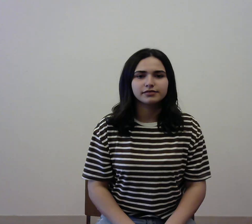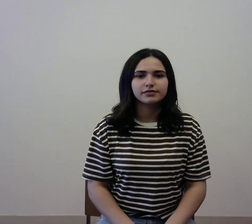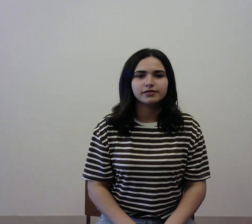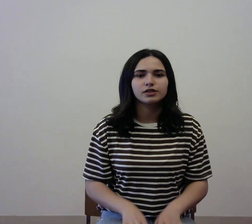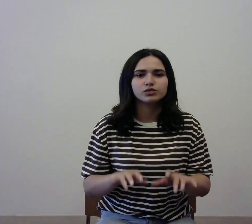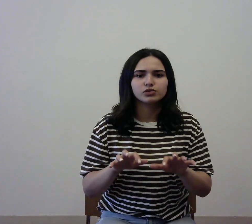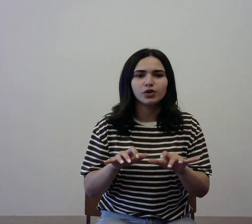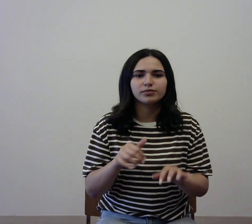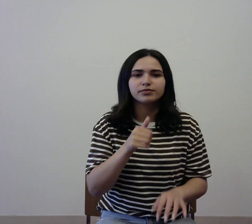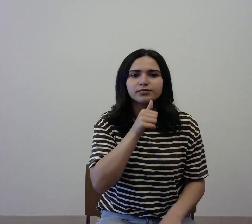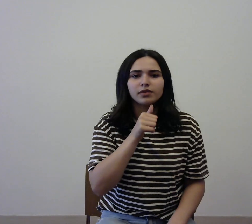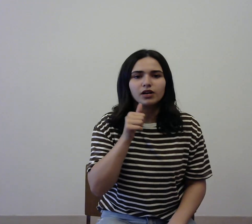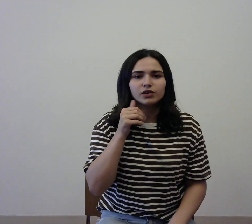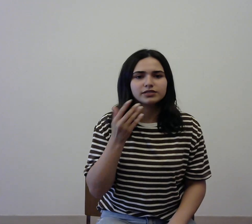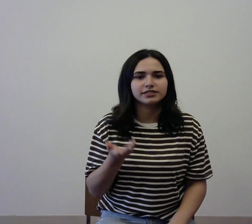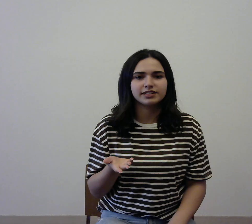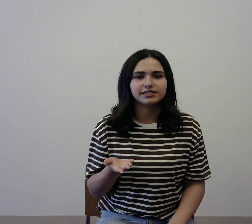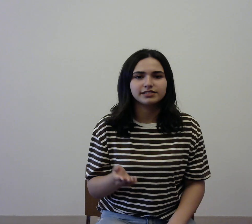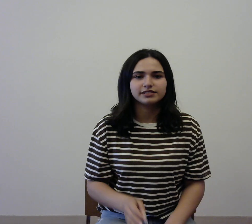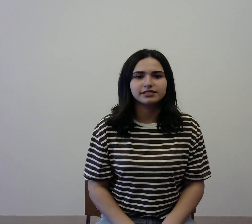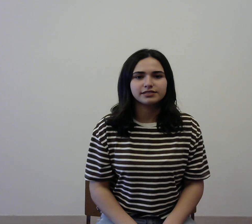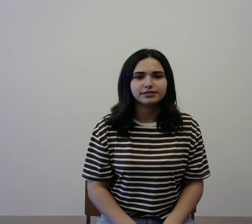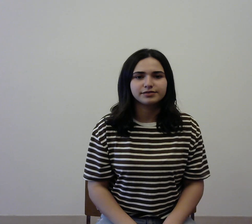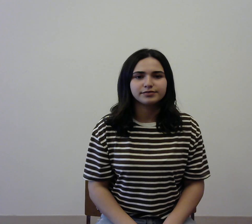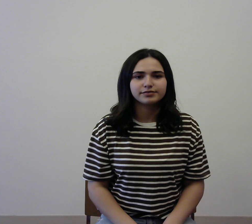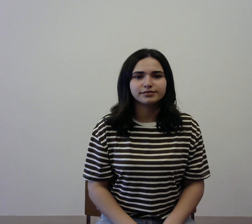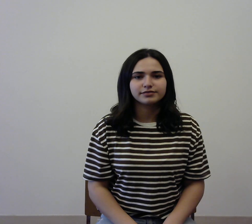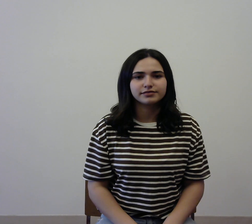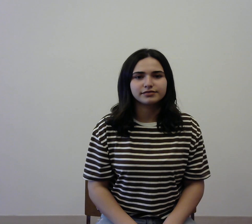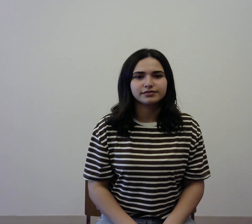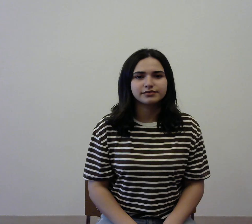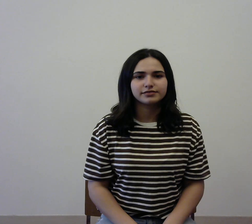Kompüterin parolu nədir?